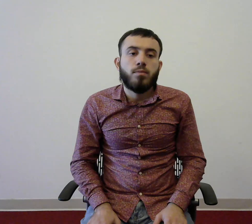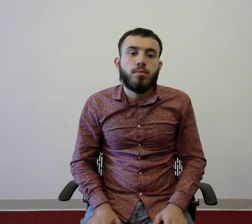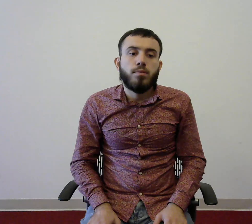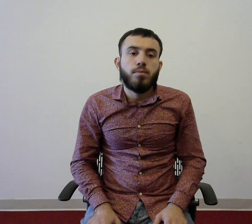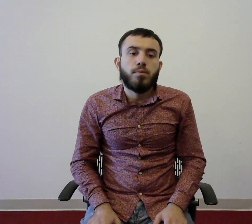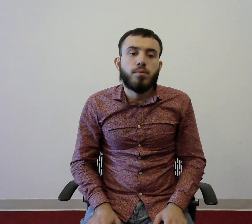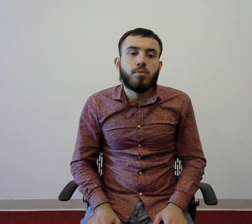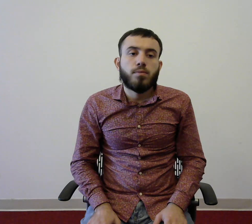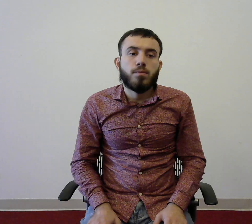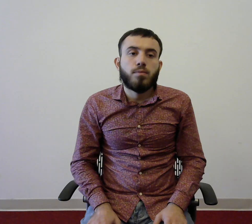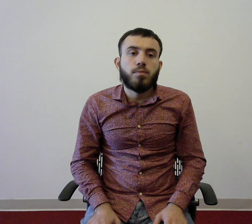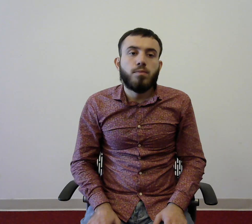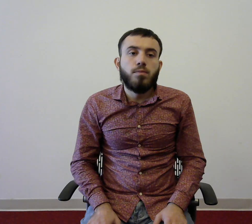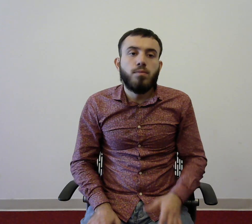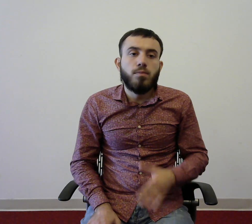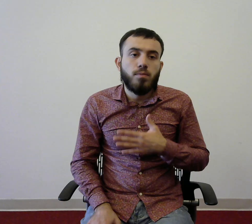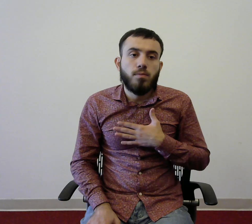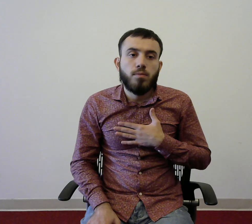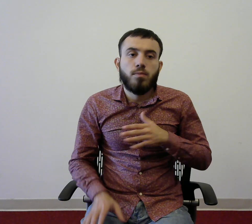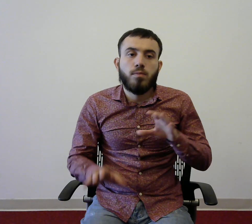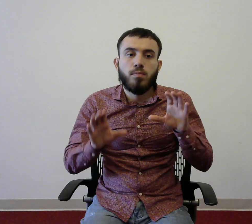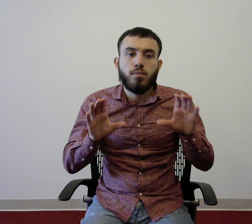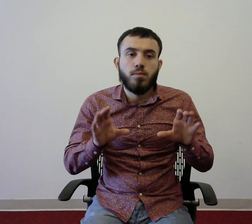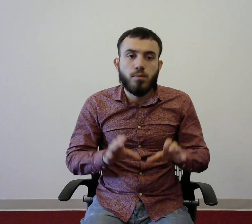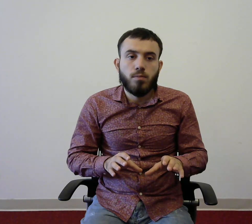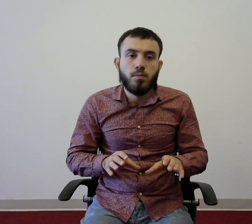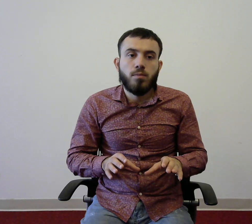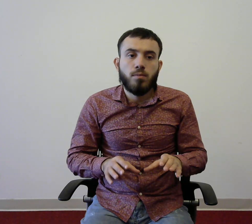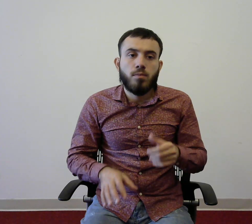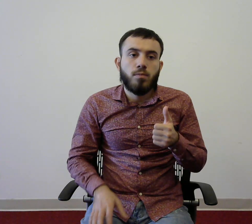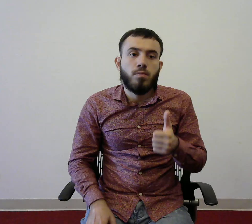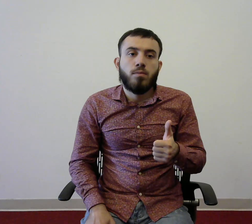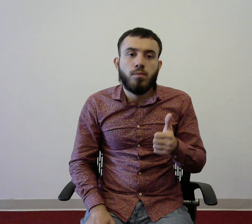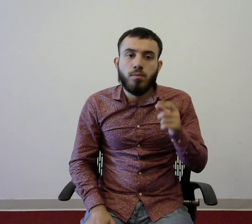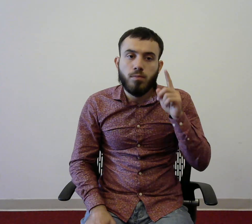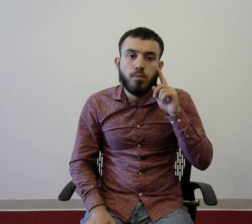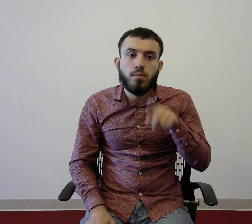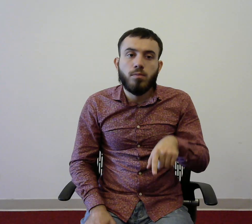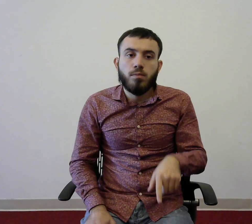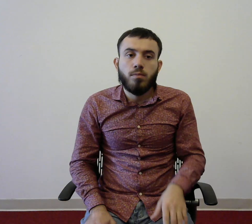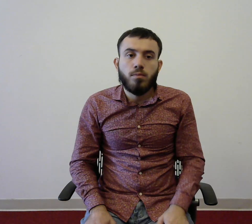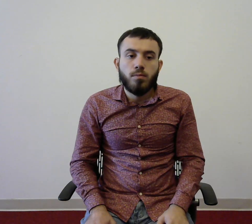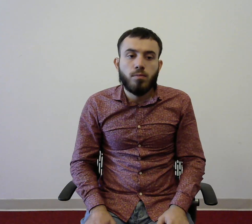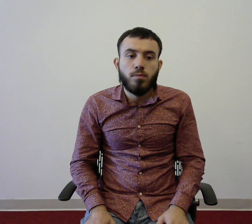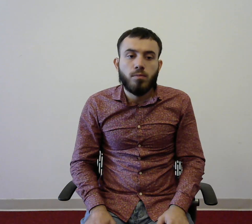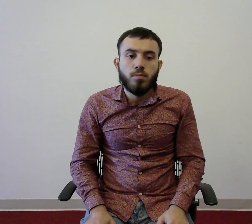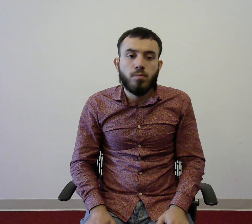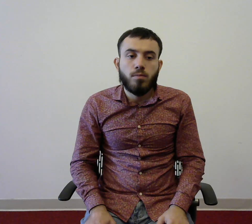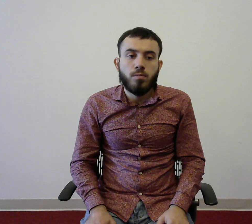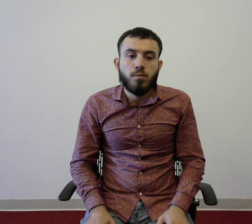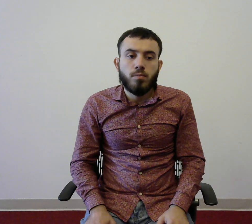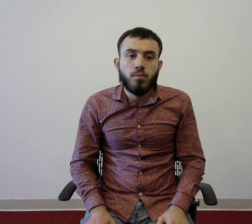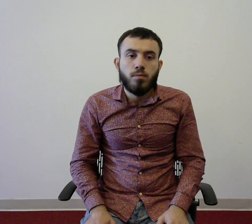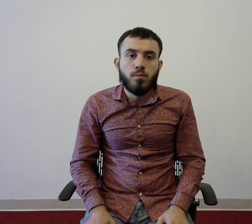Mən qanunvericiliyi yaxşı bilirəm